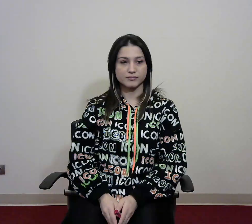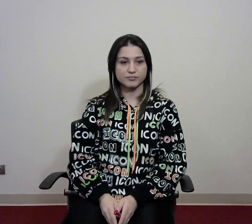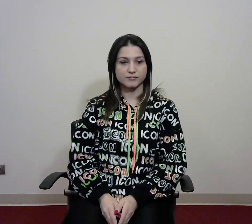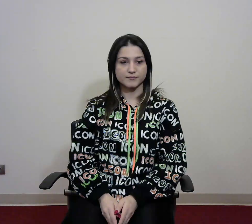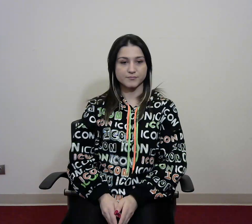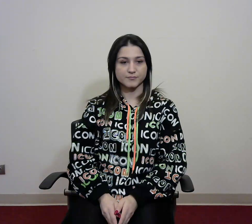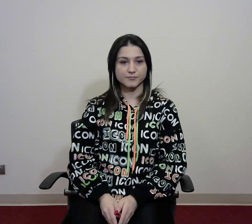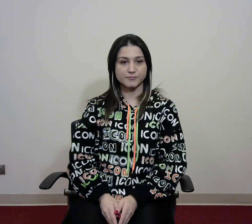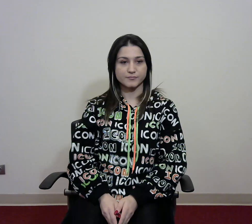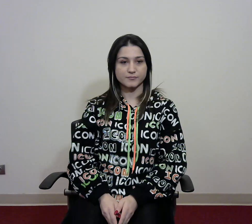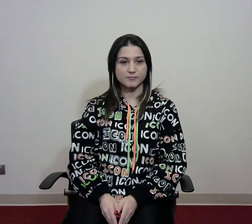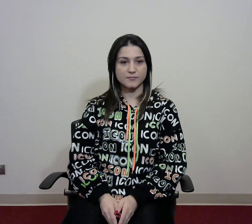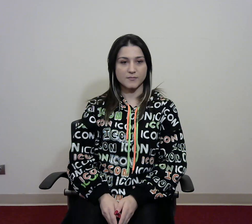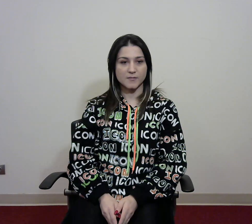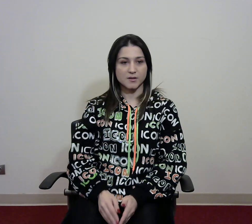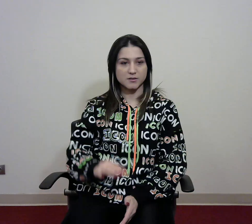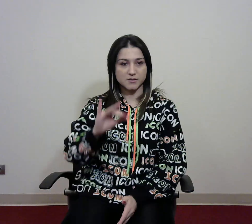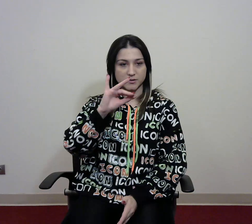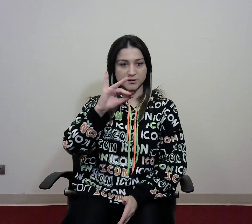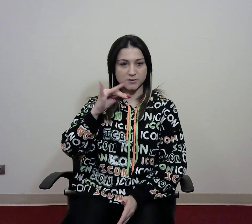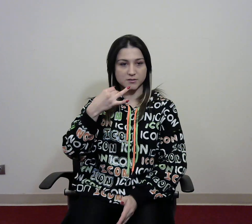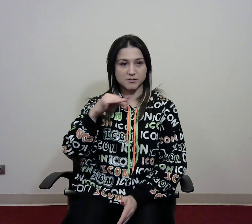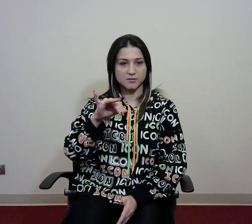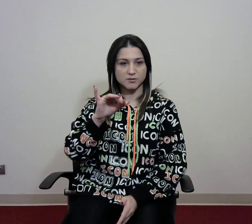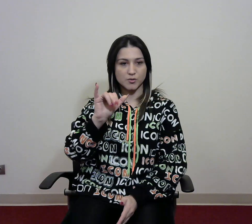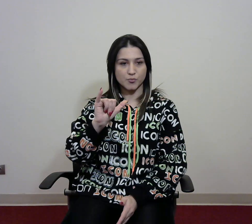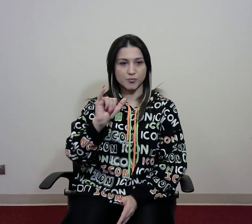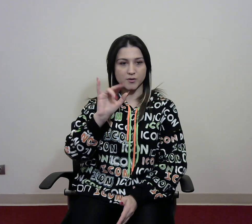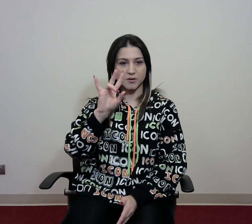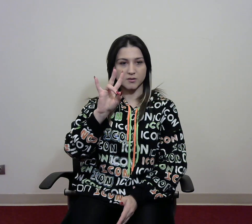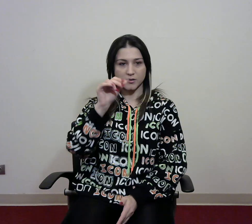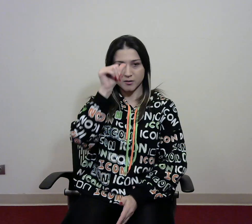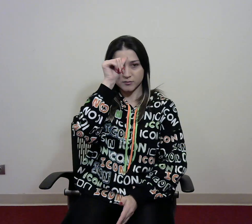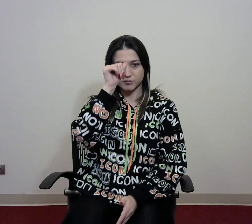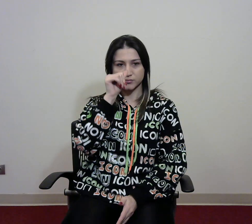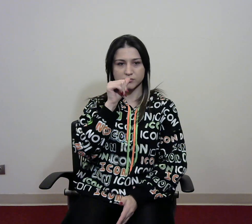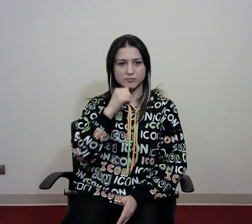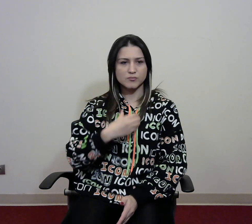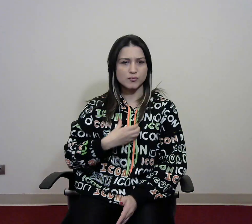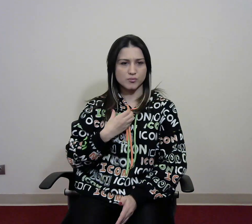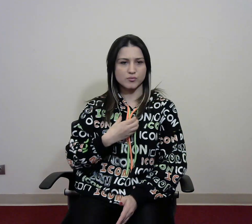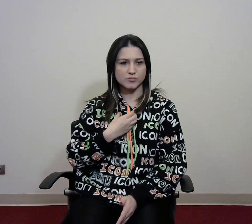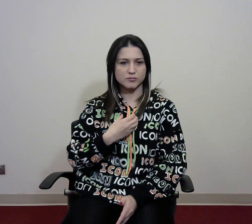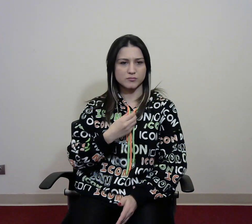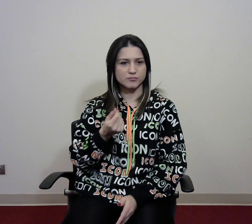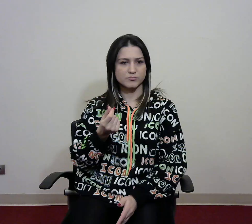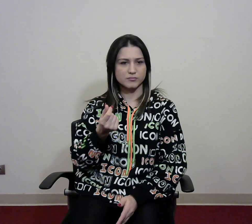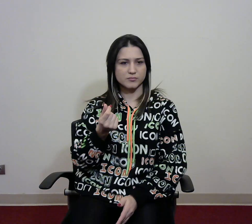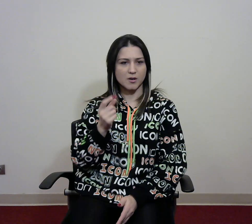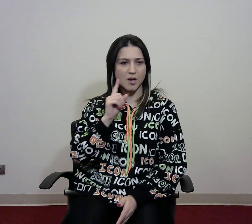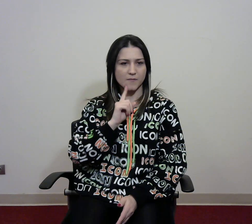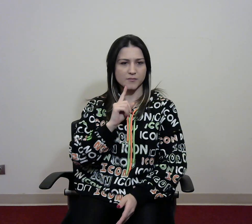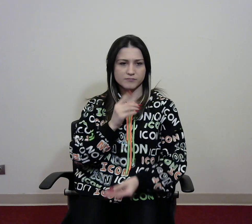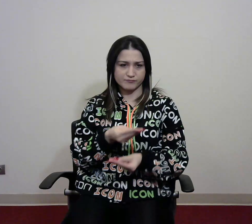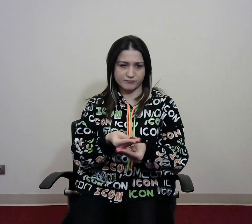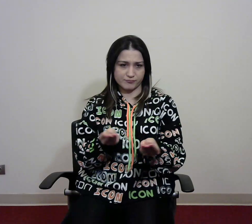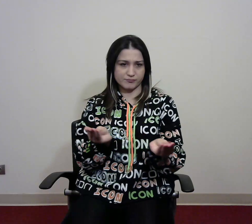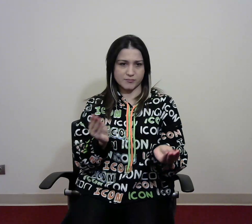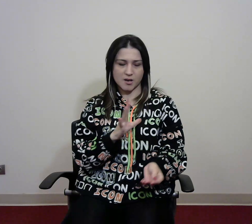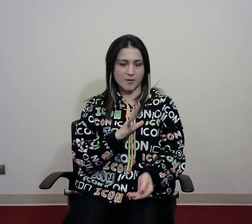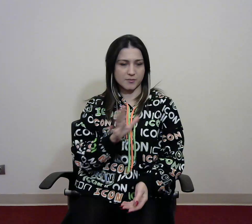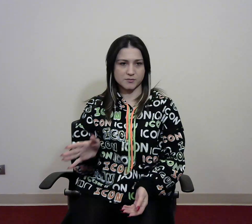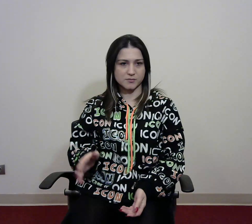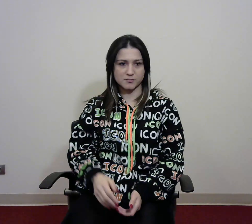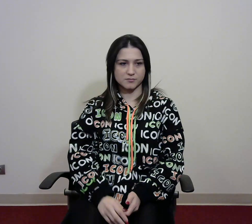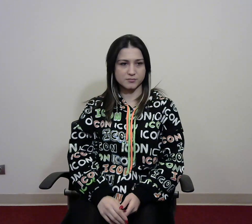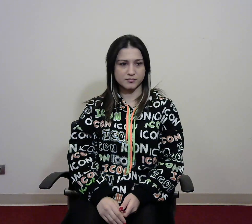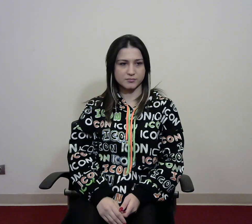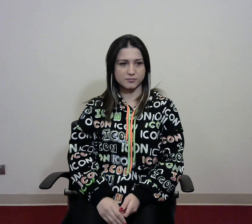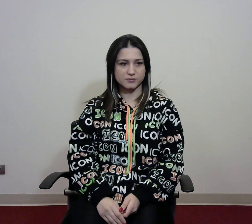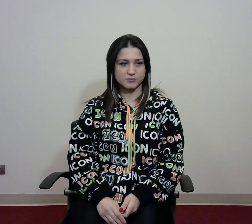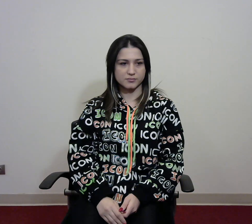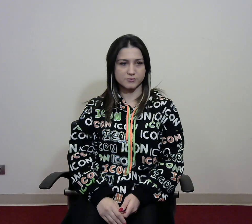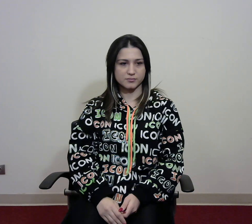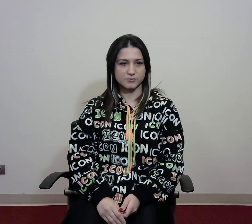İyun ayının sosial müavinətləri hələ ki, ödənilməyib